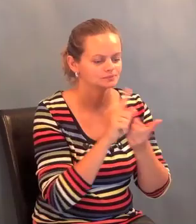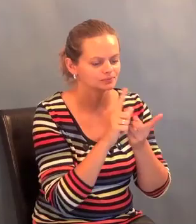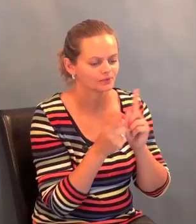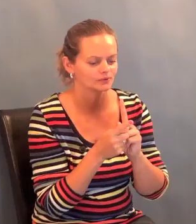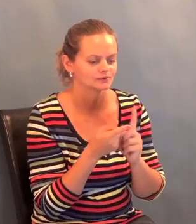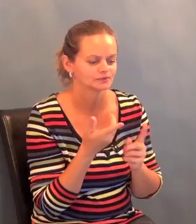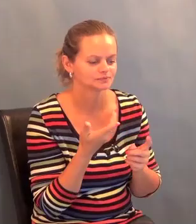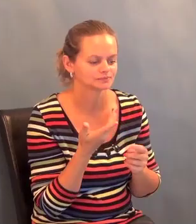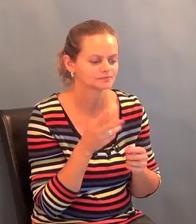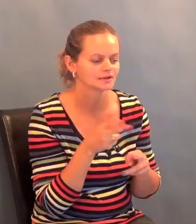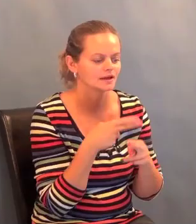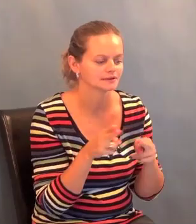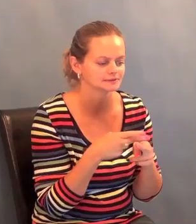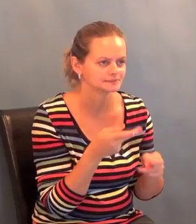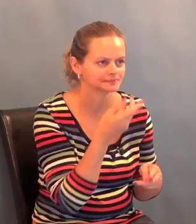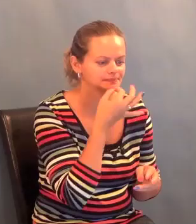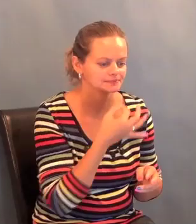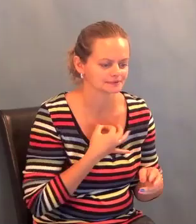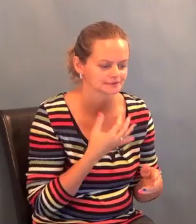Kiedy możemy się spotkać?